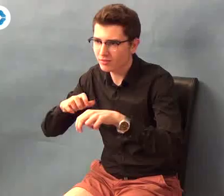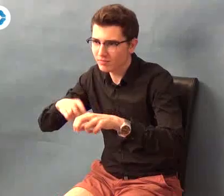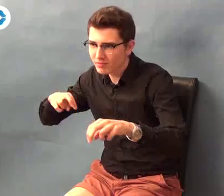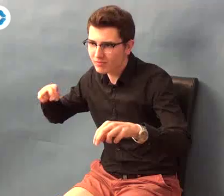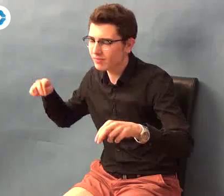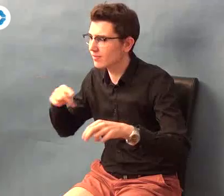Wszystkie skaczą.